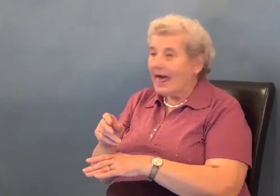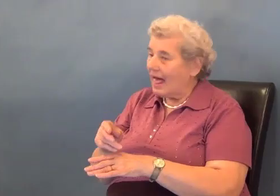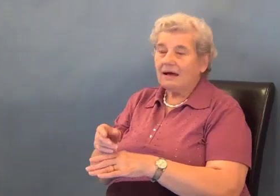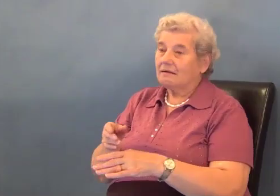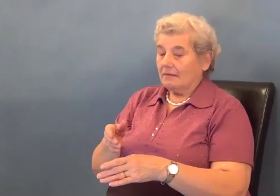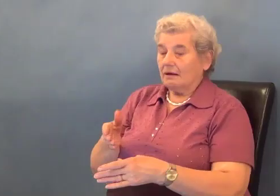Nie.